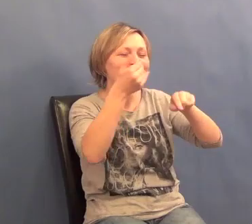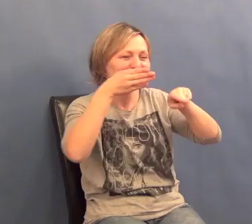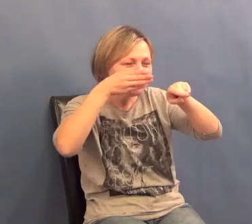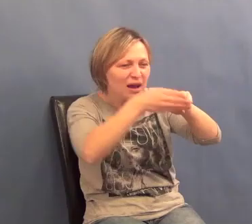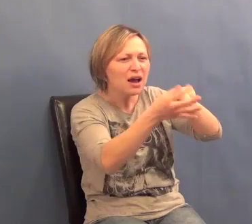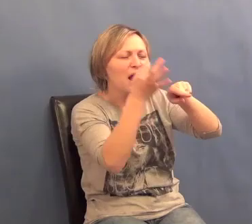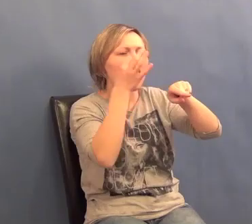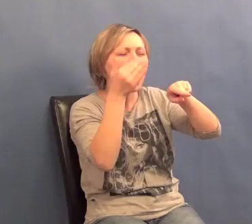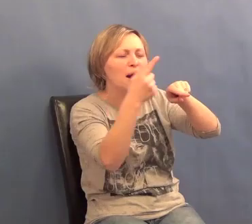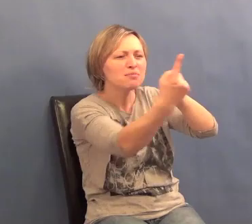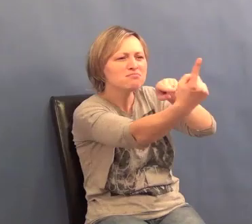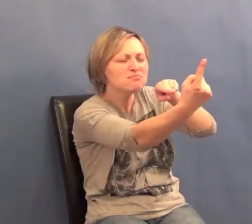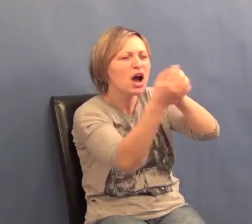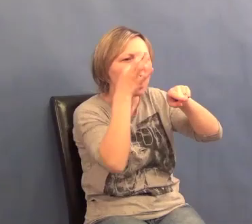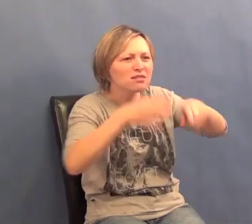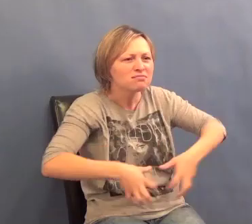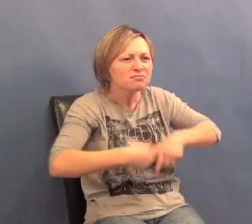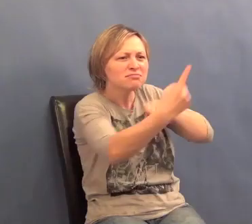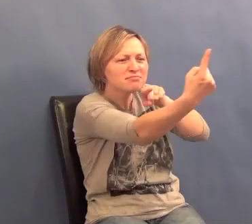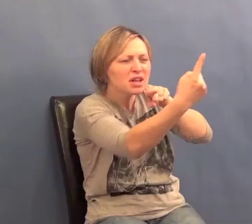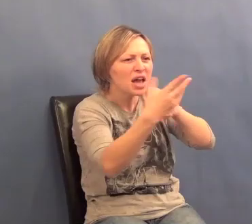Rybka podchodzi, a z naprzeciwka jest kot, który zaczyna się wściekać.